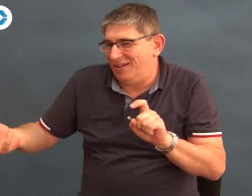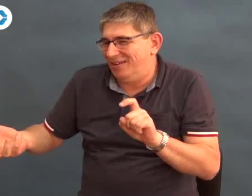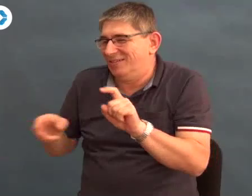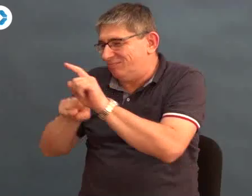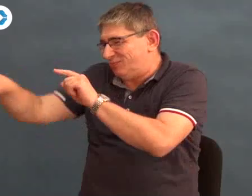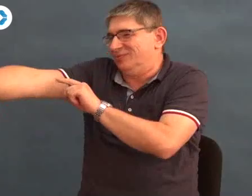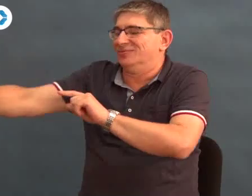Wpada do środka i koniec.